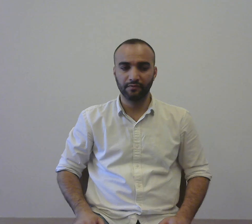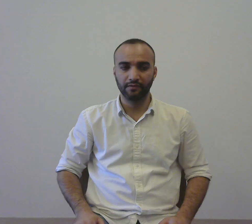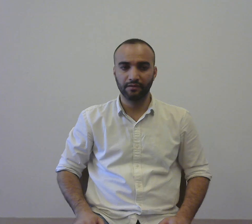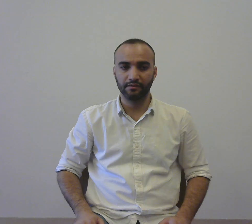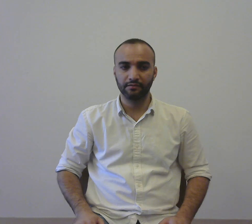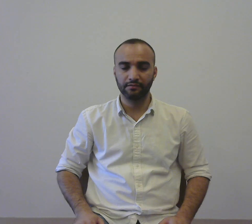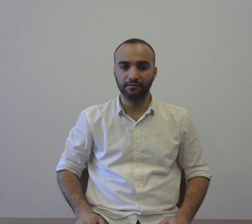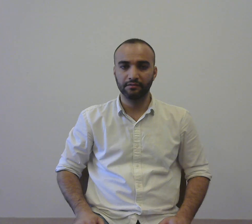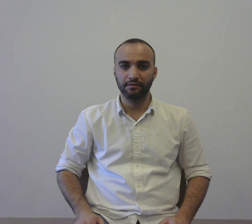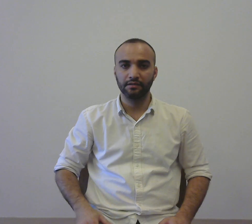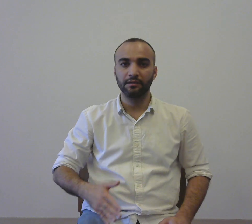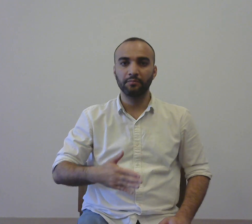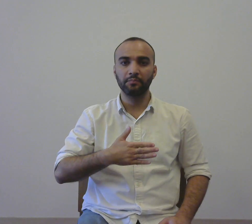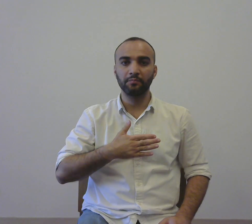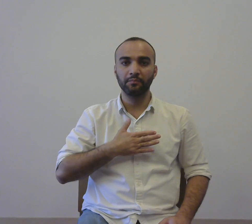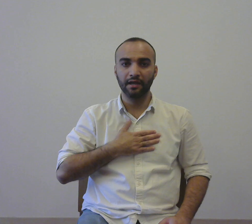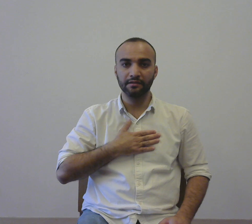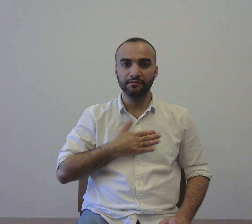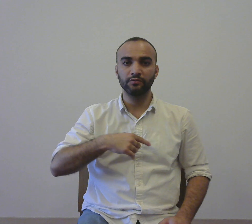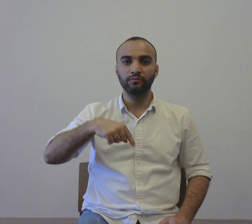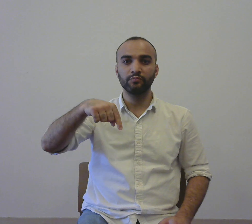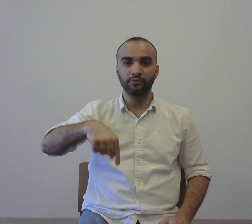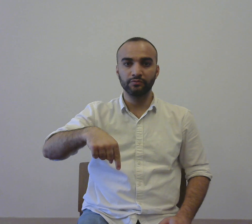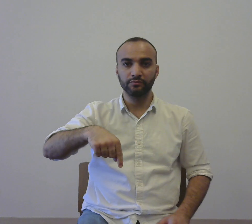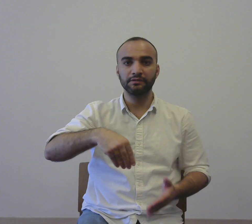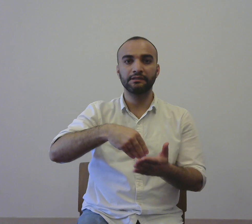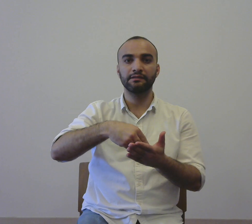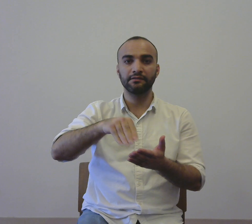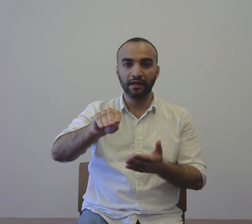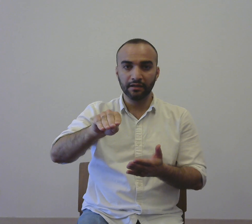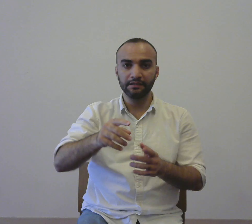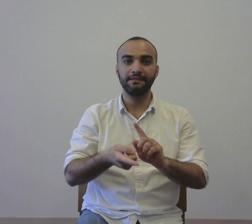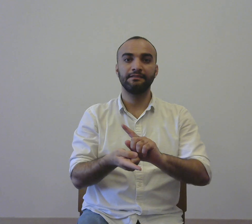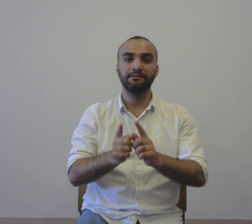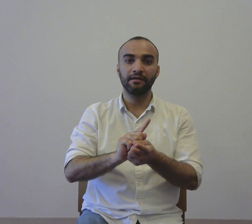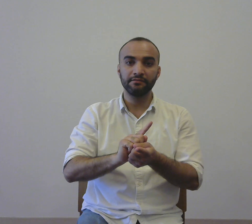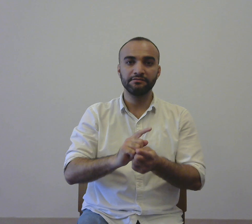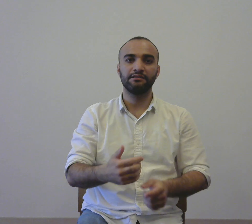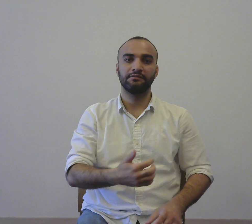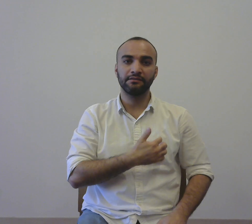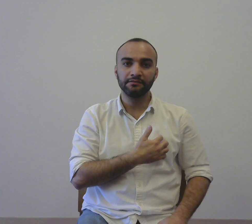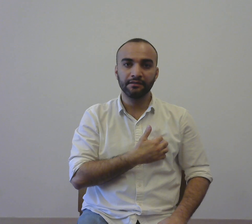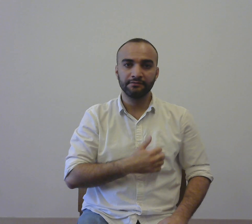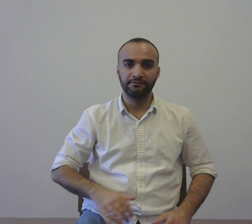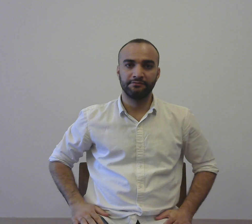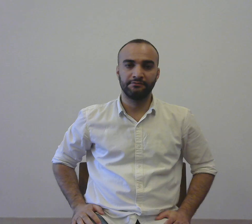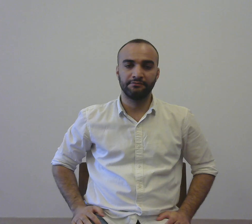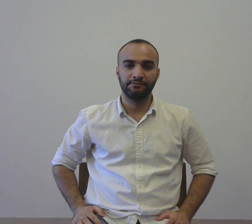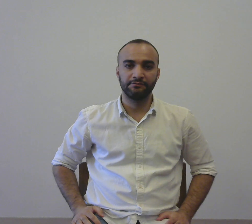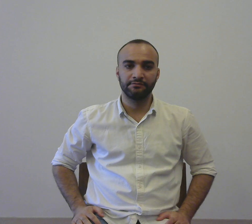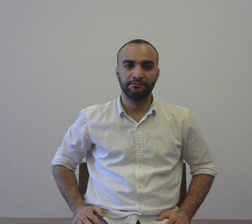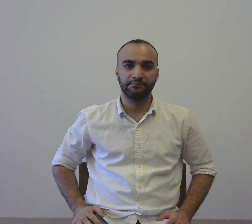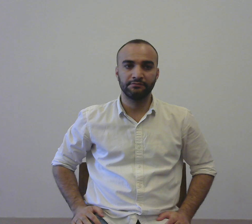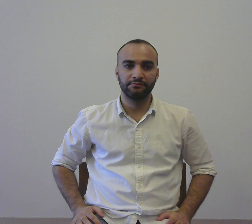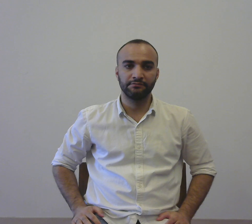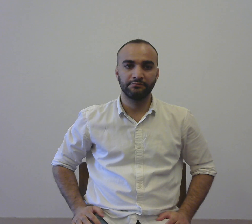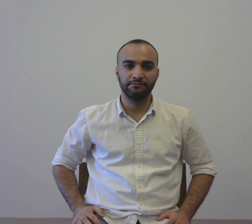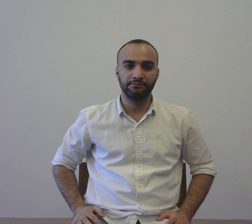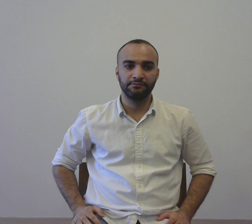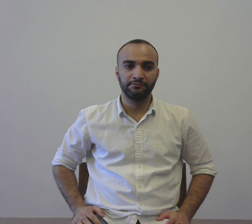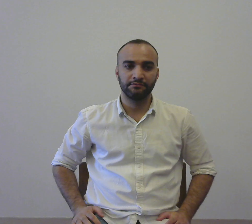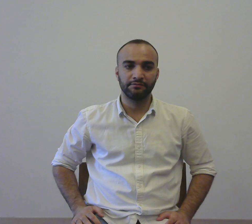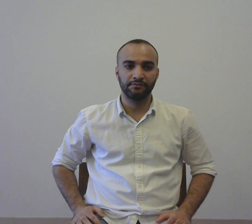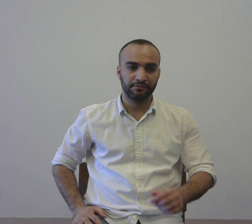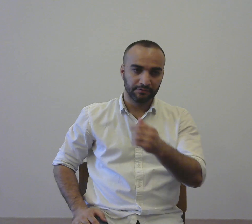Mən buradan aldıqlarımı dəyişmək istəyirəm